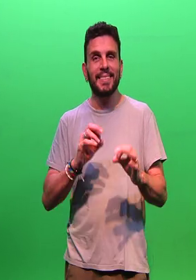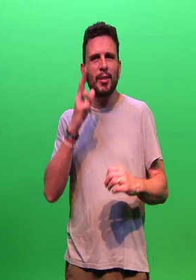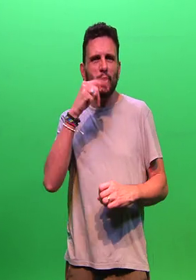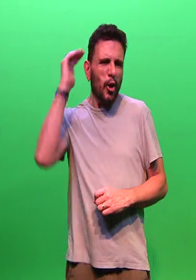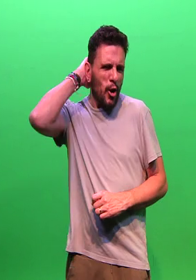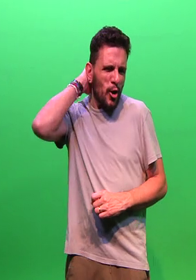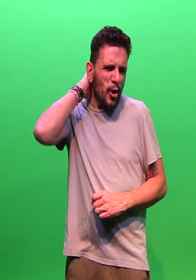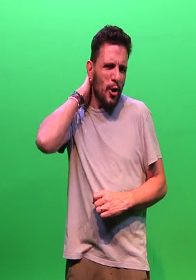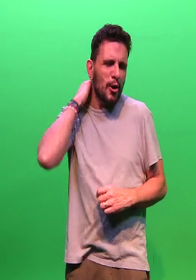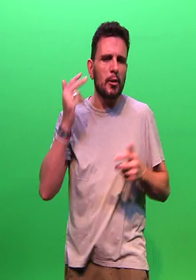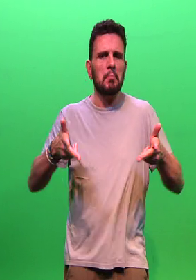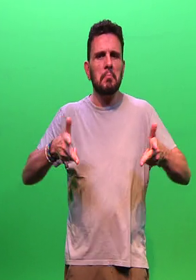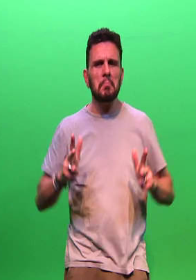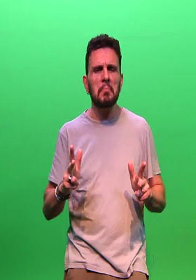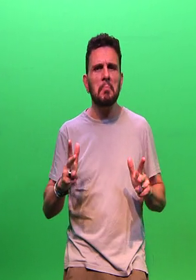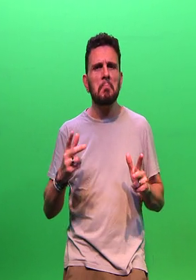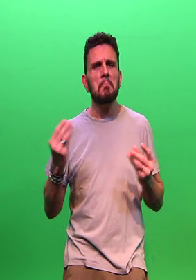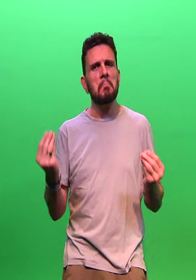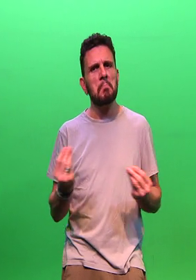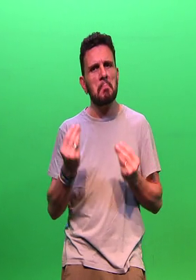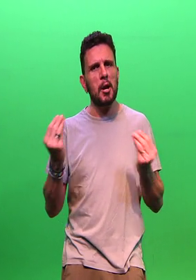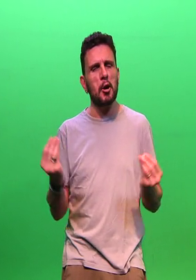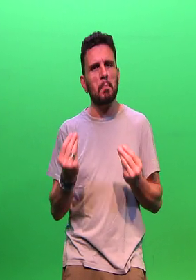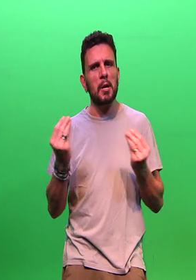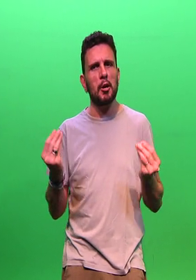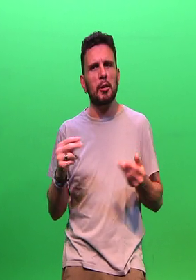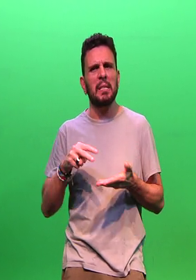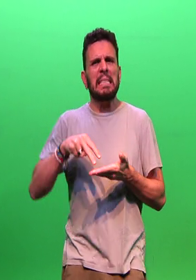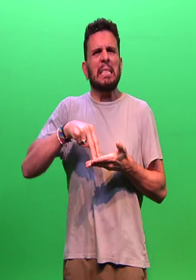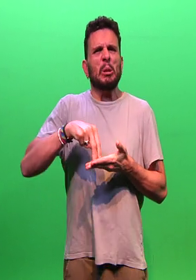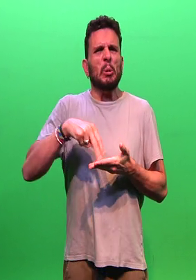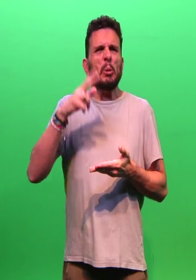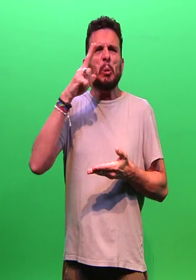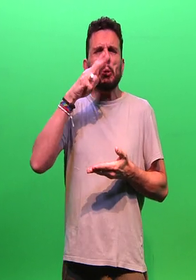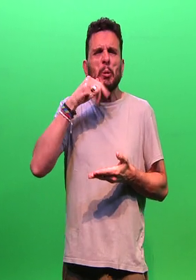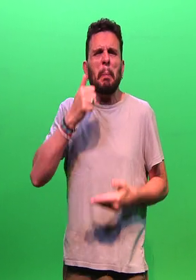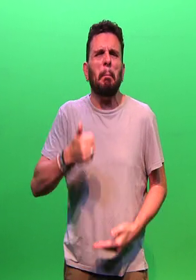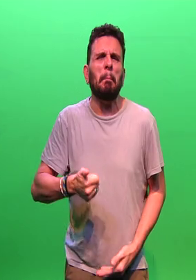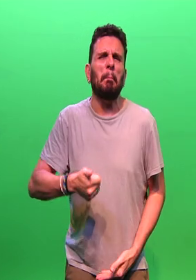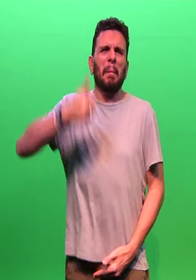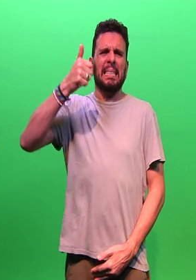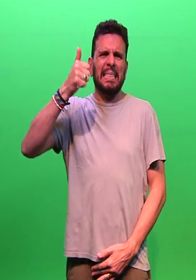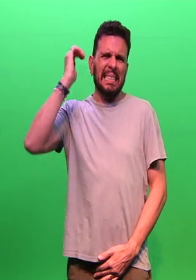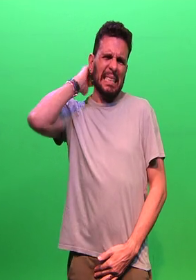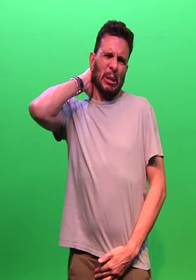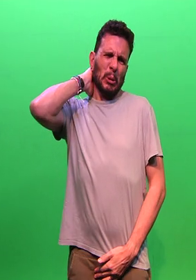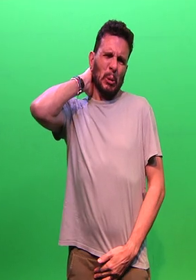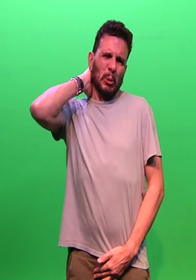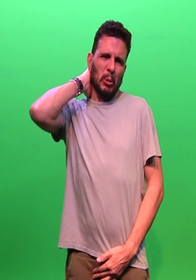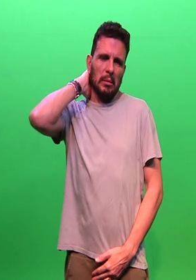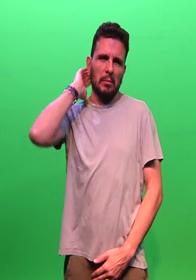Em fa mal el clatell, però quan sec em sento millor, quan m'aixeco em fa més mal.